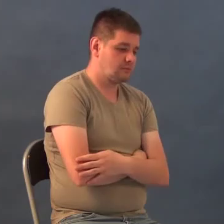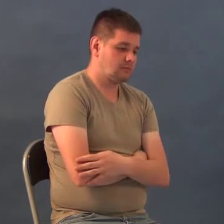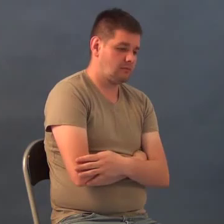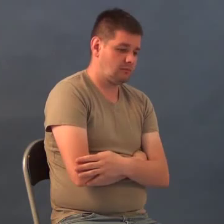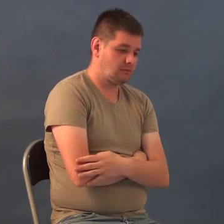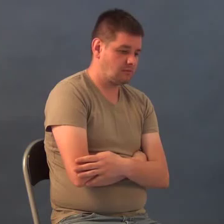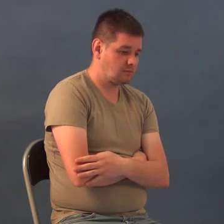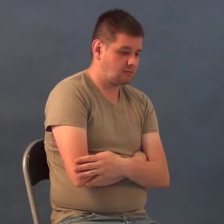Środa?